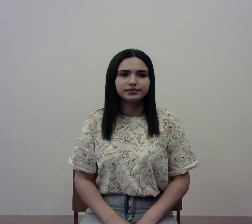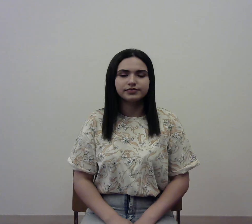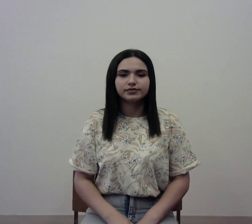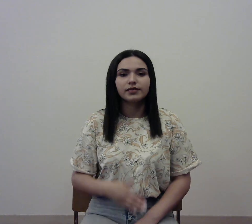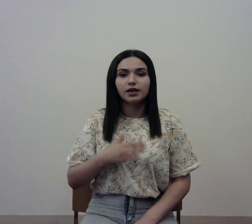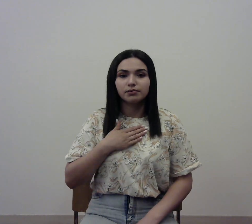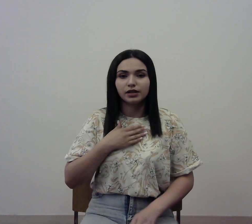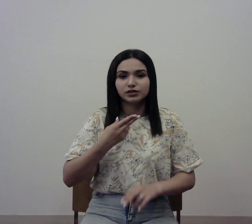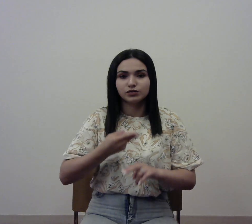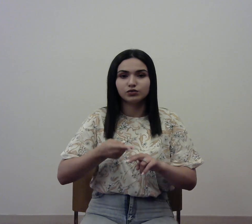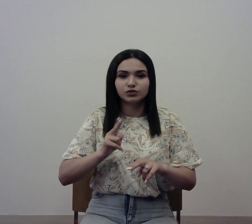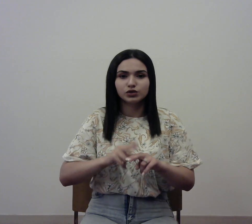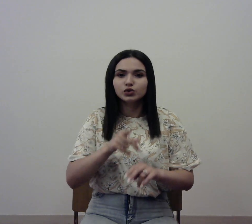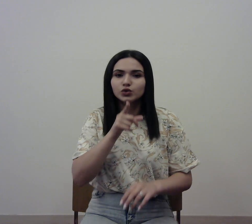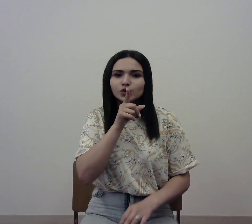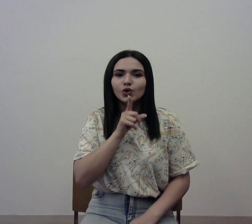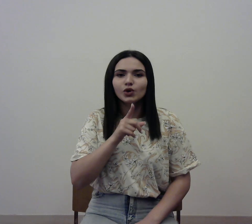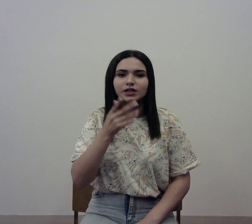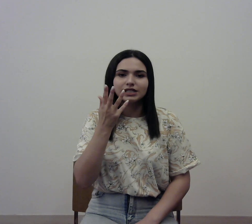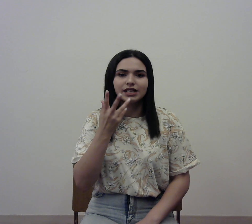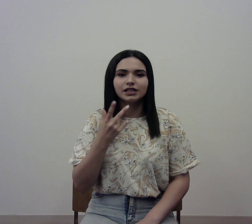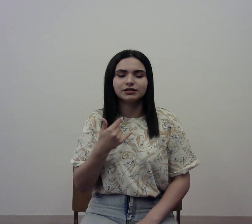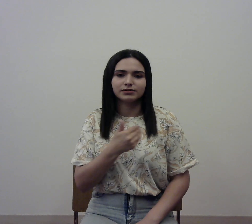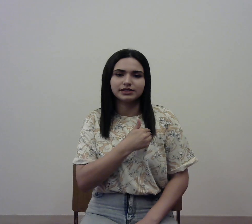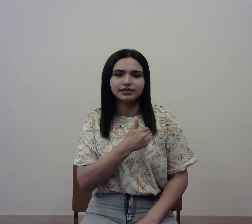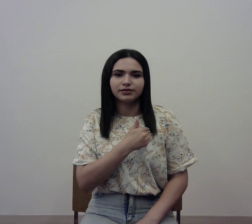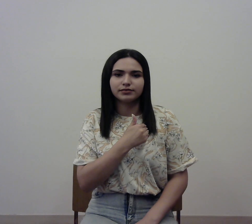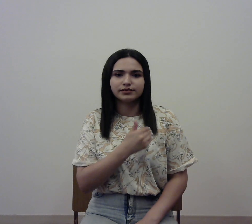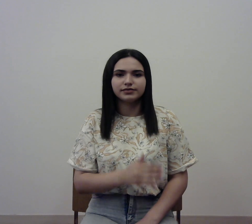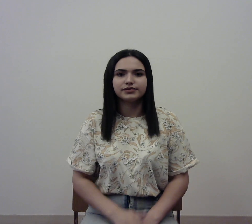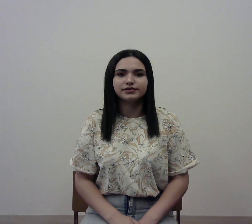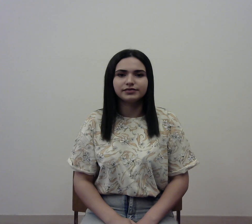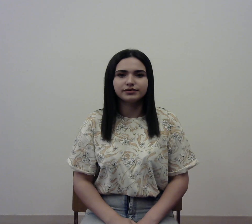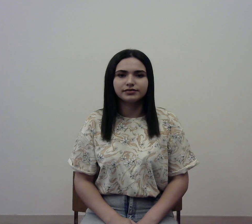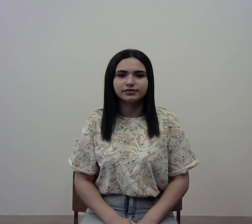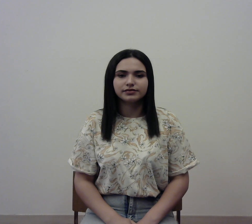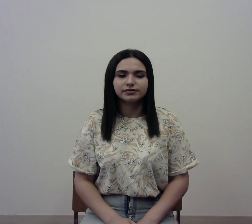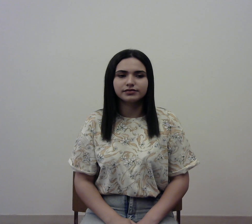Mən bunun göy rəngdə olanını istəyirəm